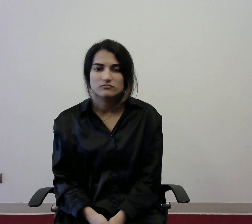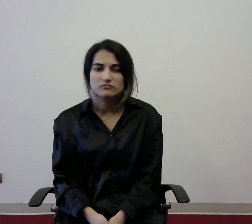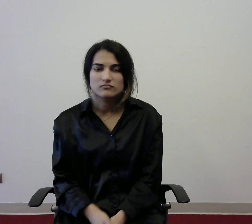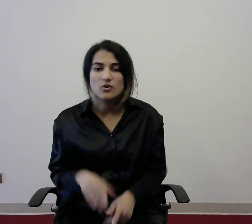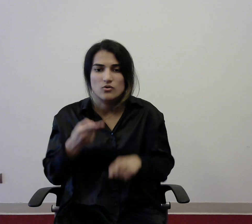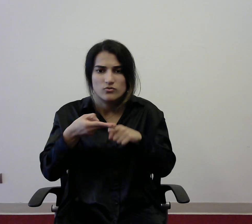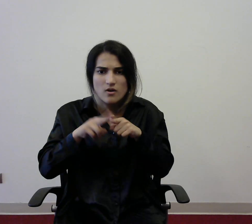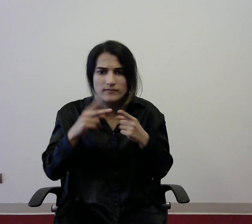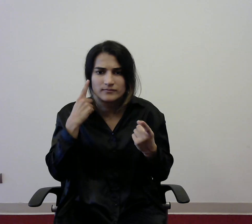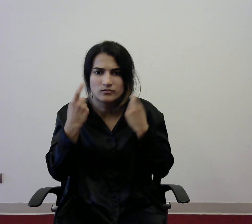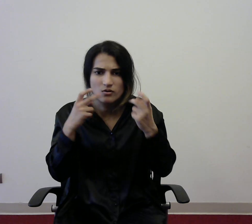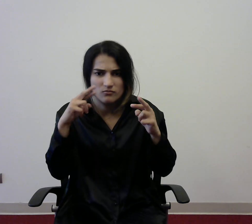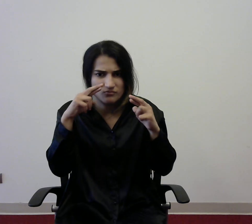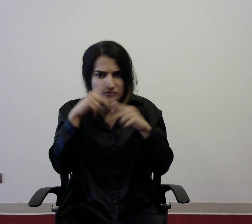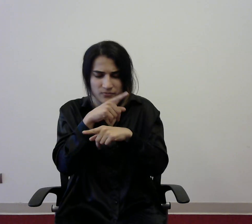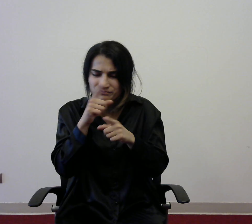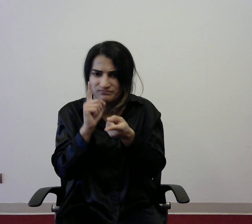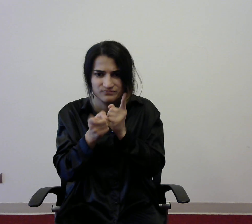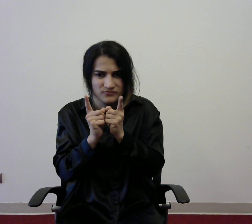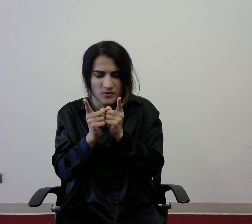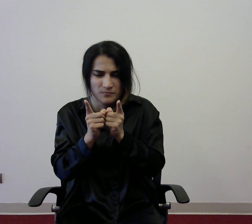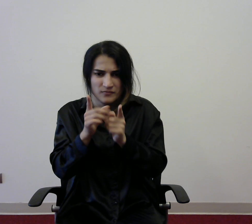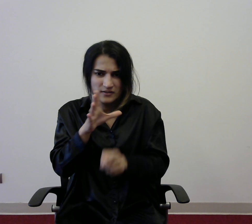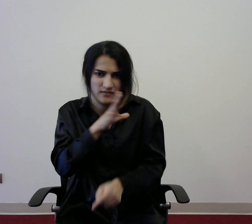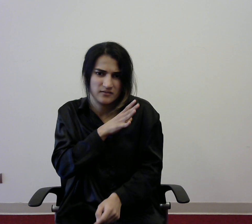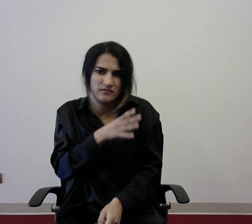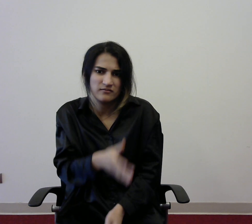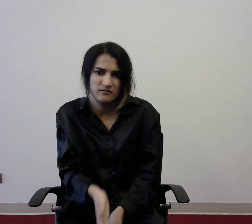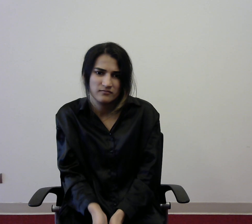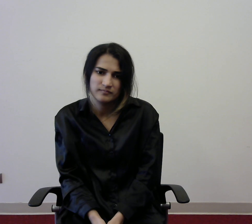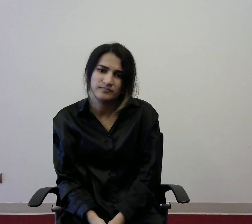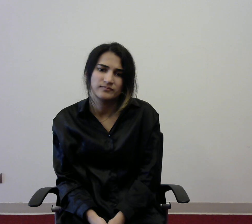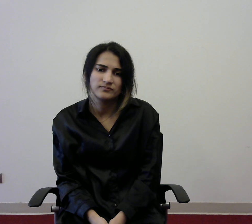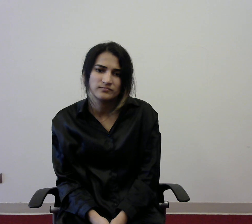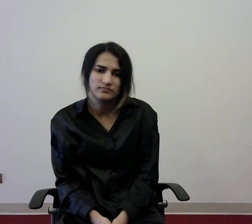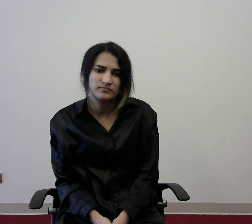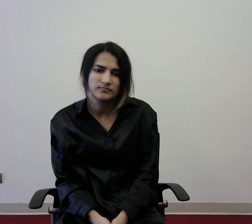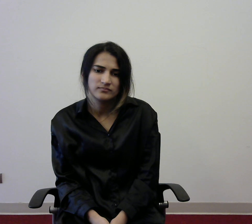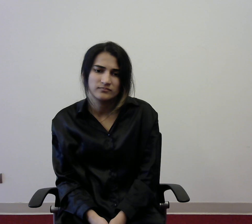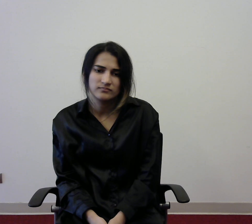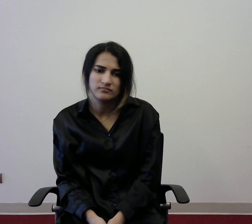Bu məlumat səhv tərcümə olunub